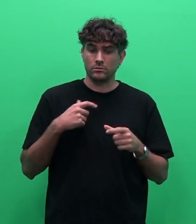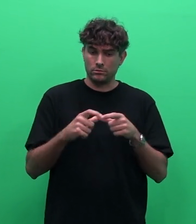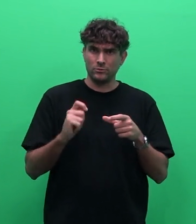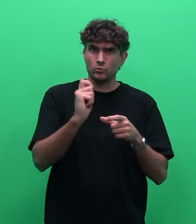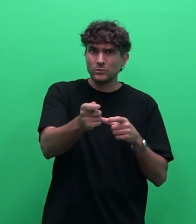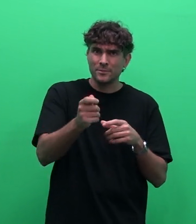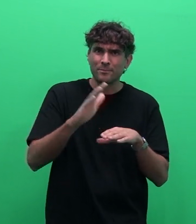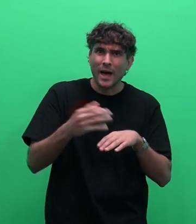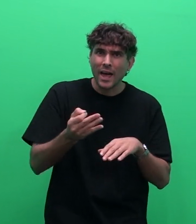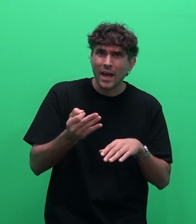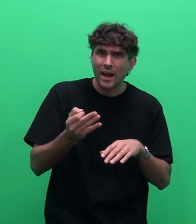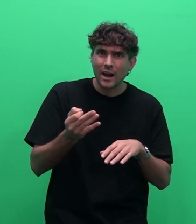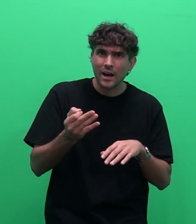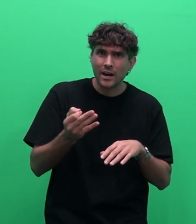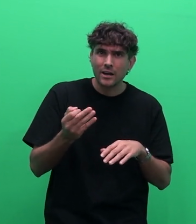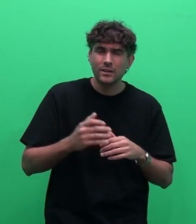Per què te l'he de donar la targeta?